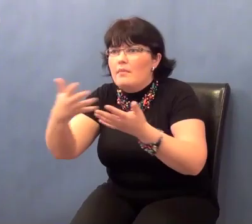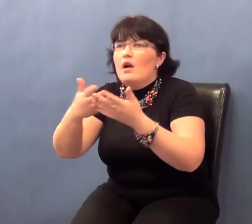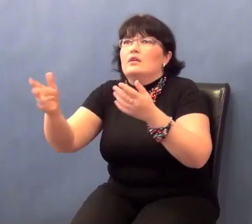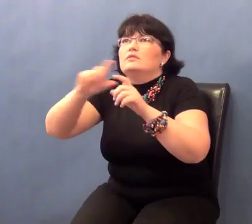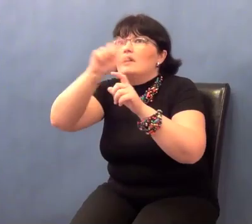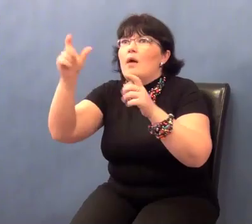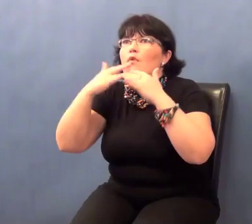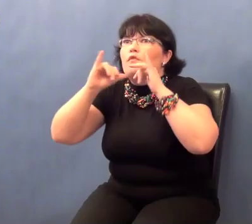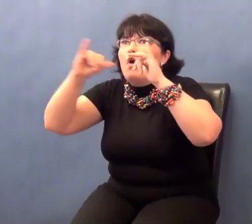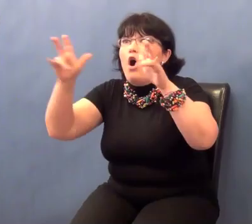Cały czas wołając i krzycząc.